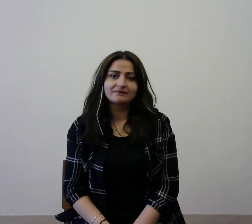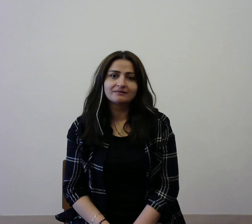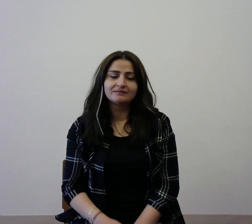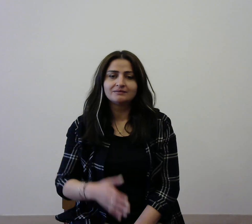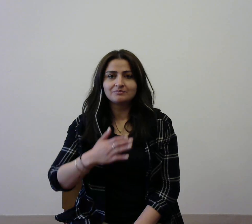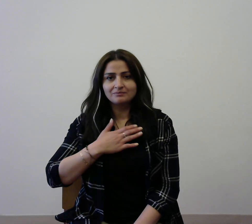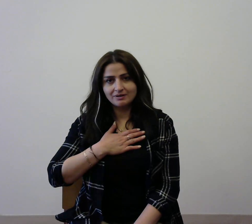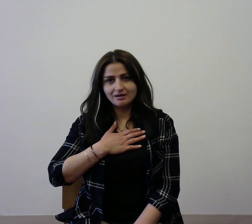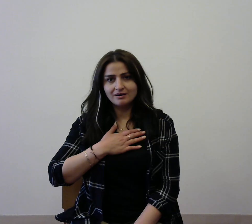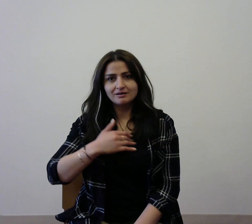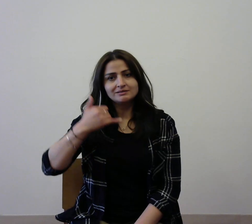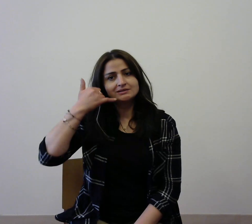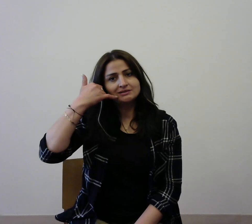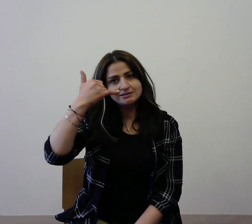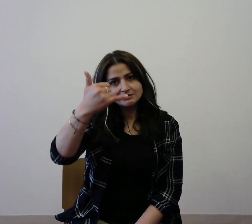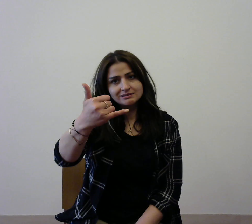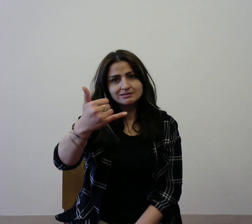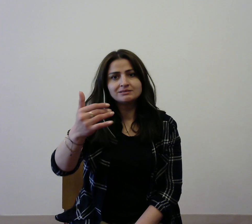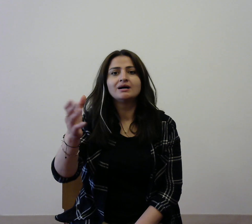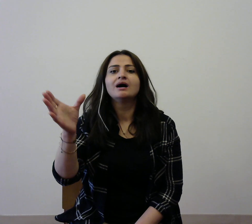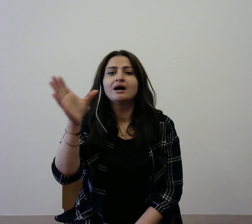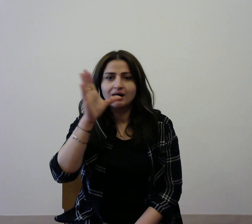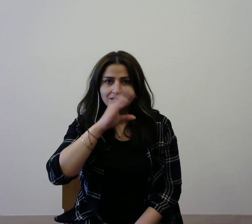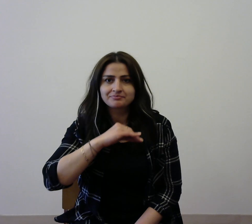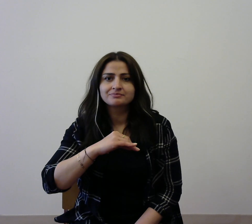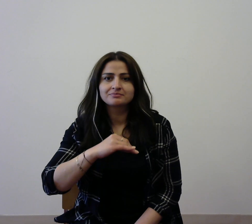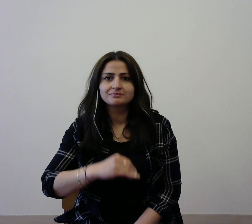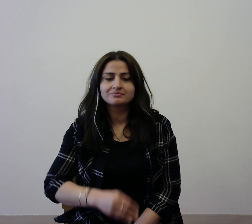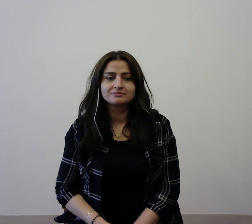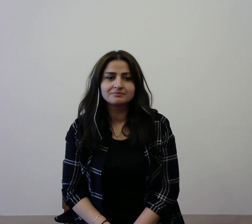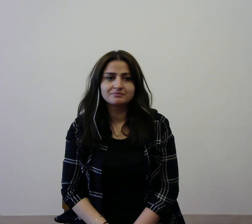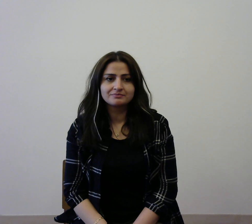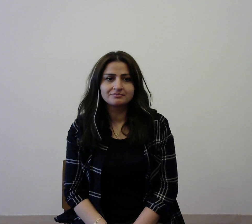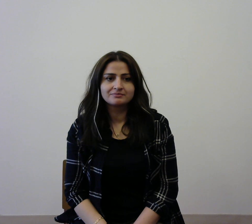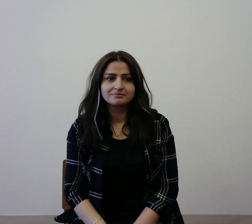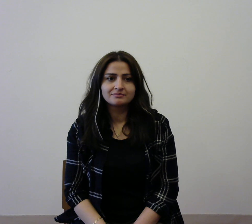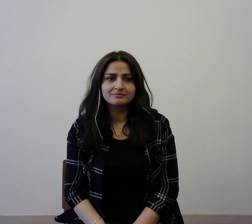Mən zəng edə bilərəmmi?